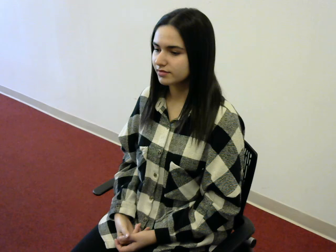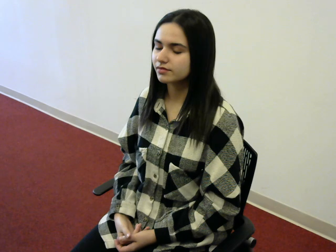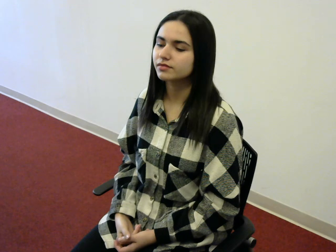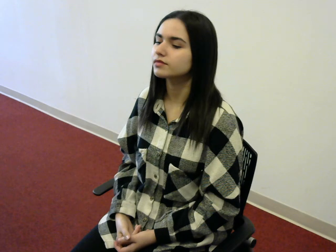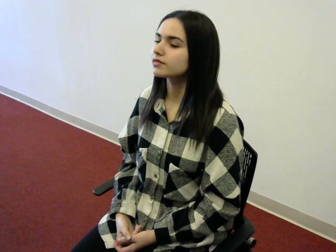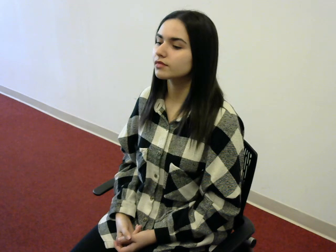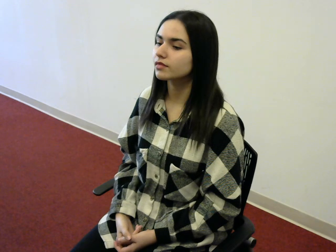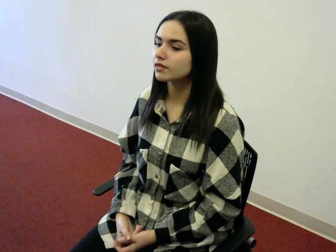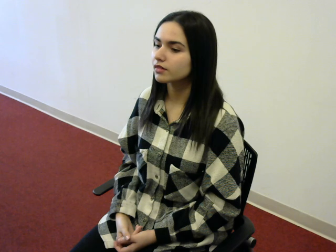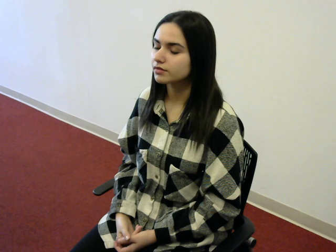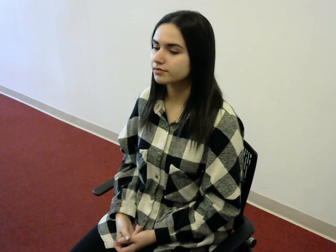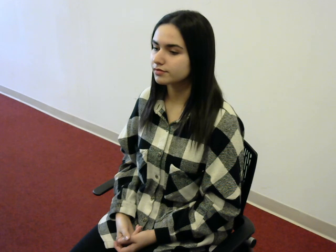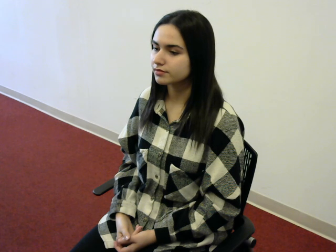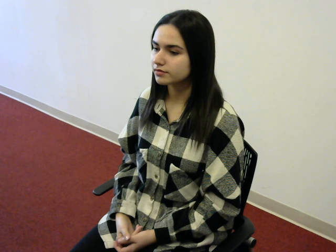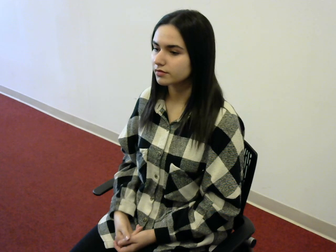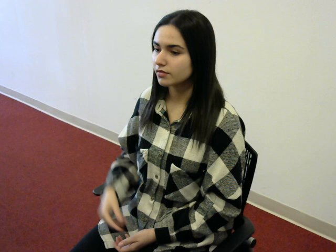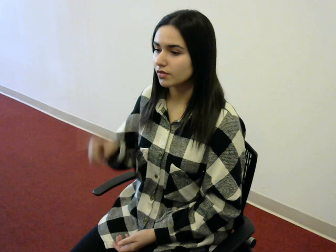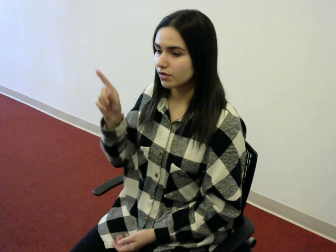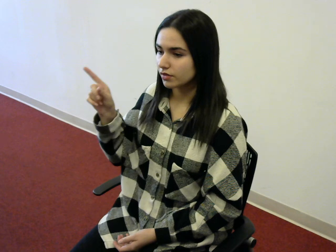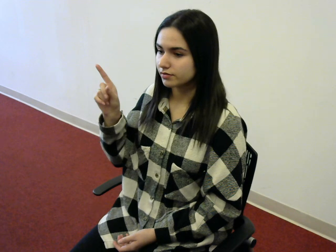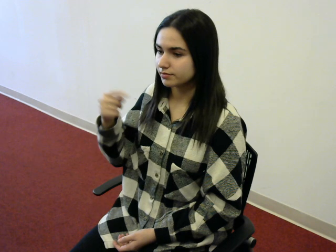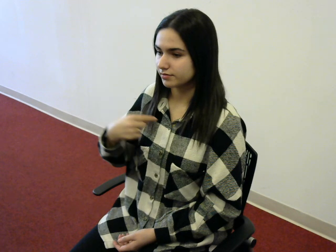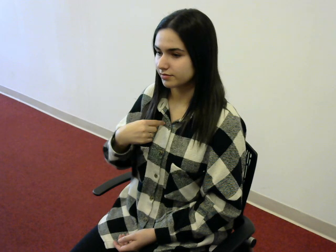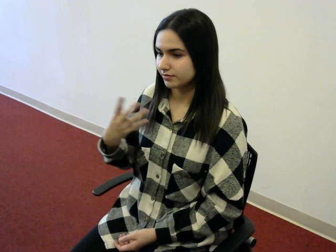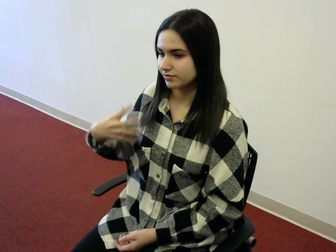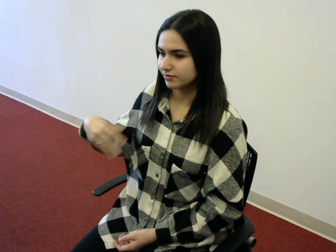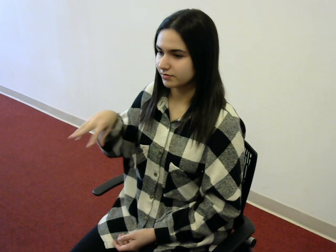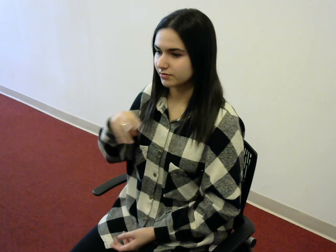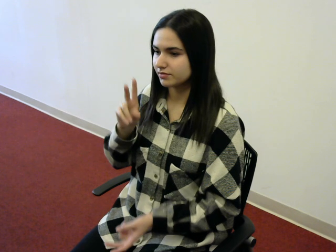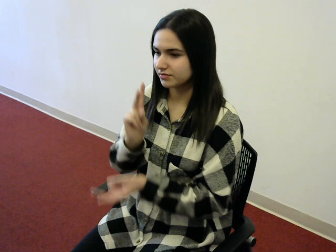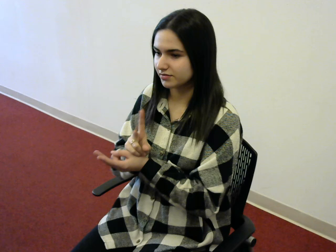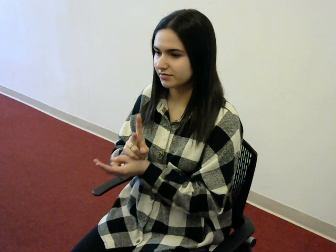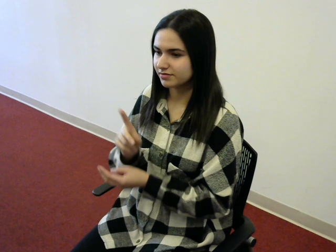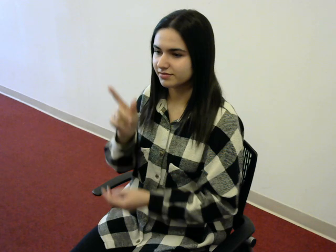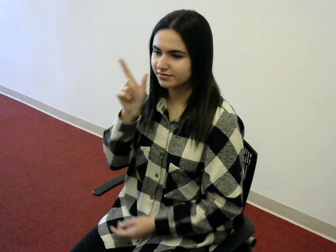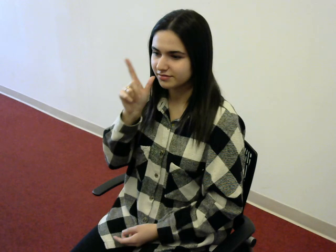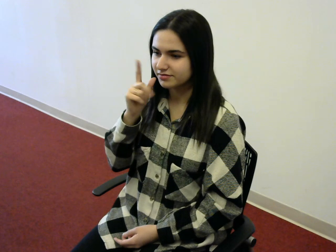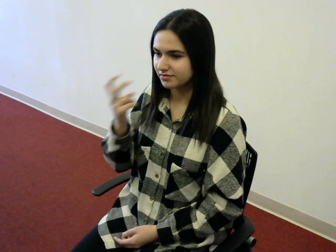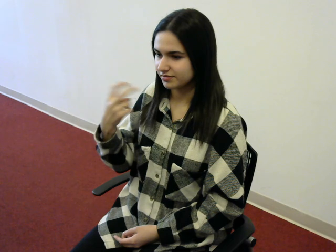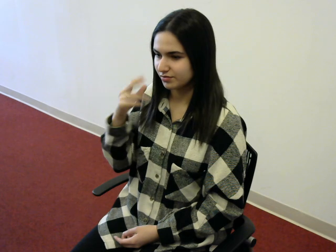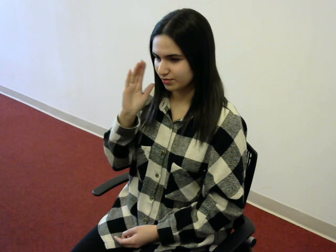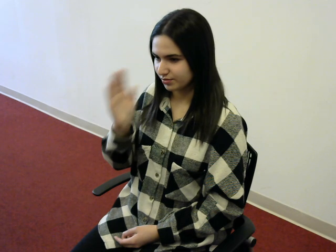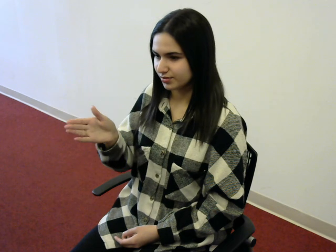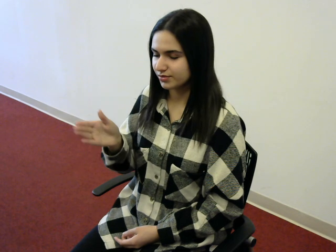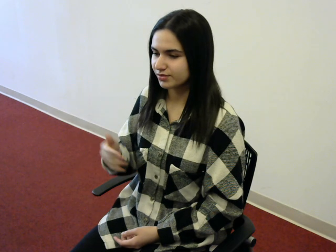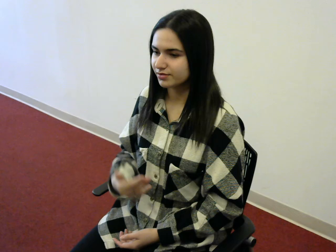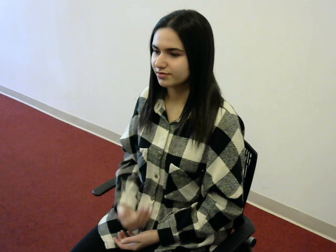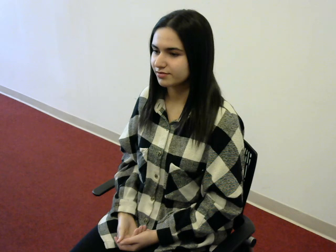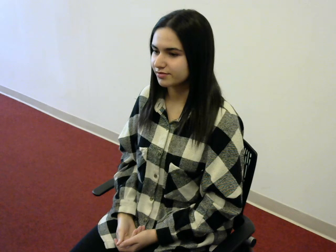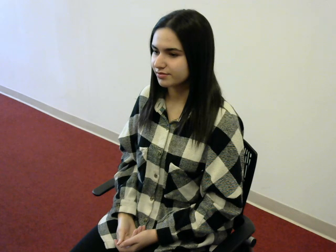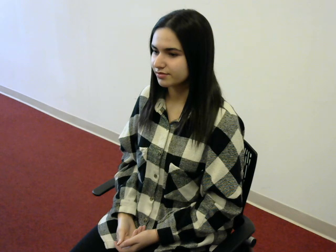O, bizi görməyə birisigün gələcək